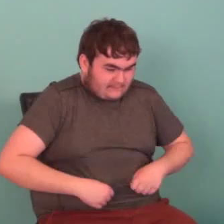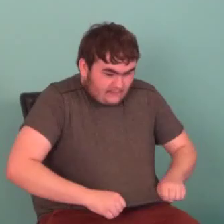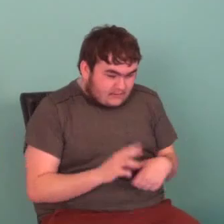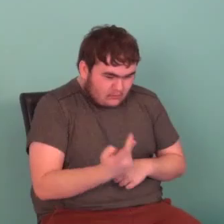Drugi.